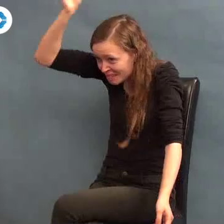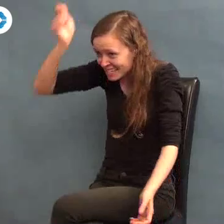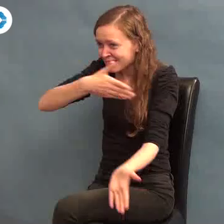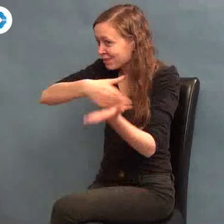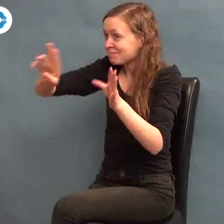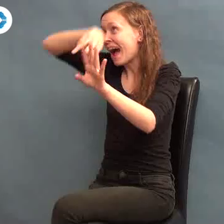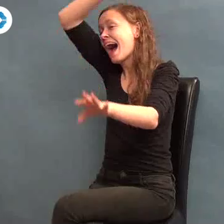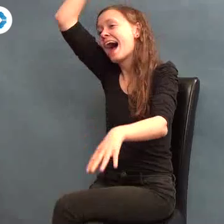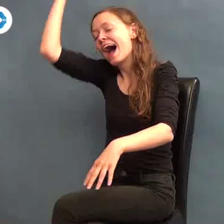Kot spadł.